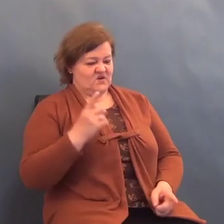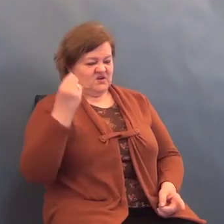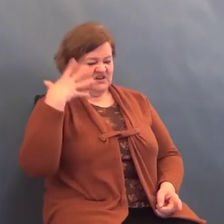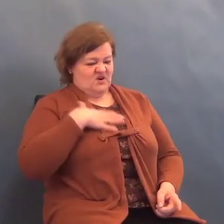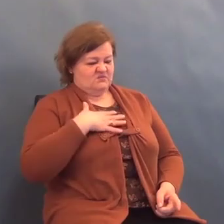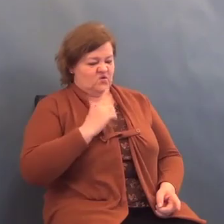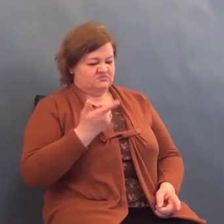Nie wolno myć się pod prysznicem?